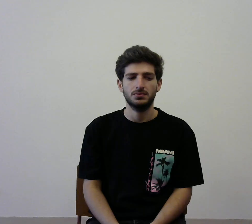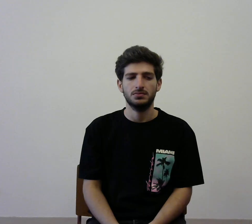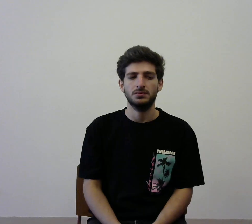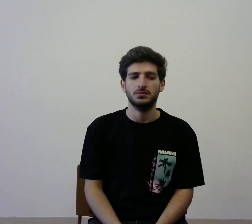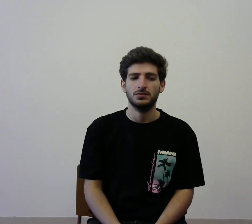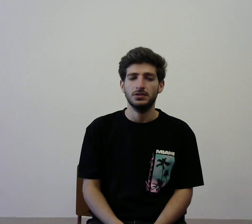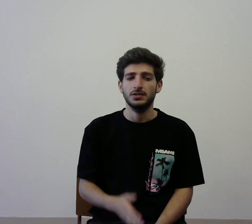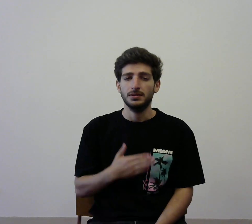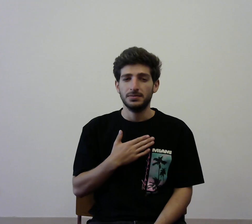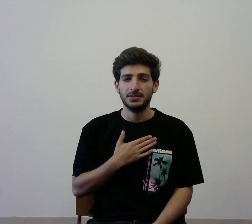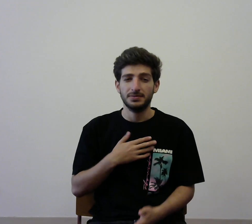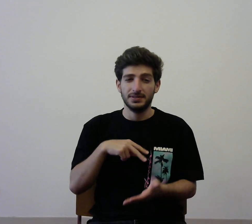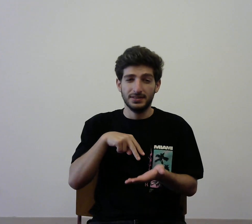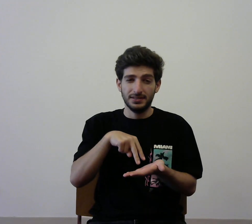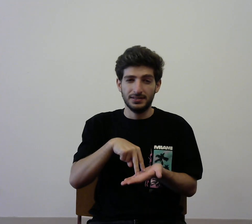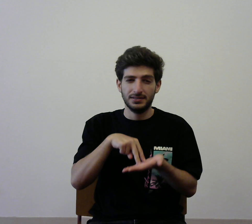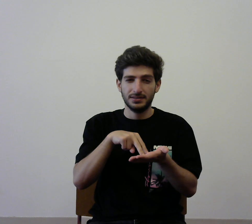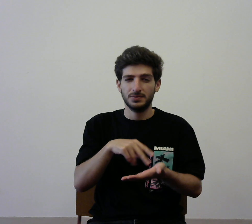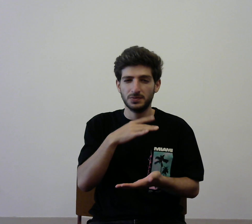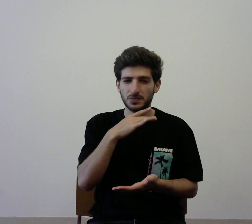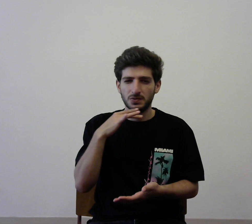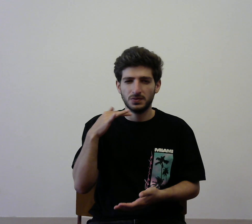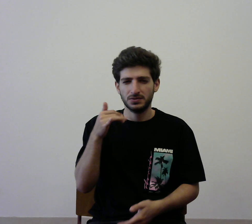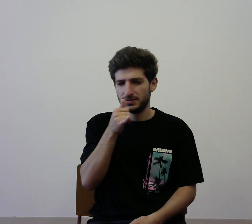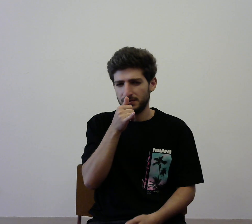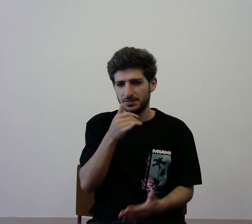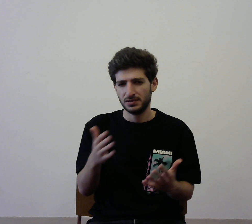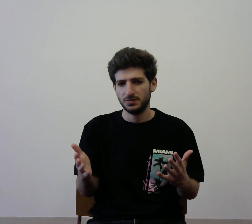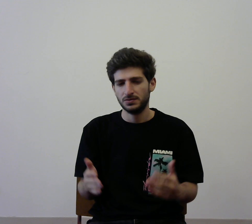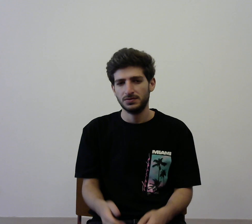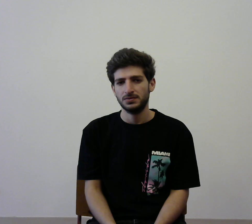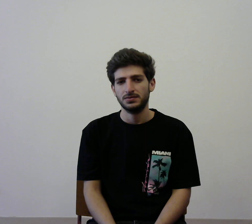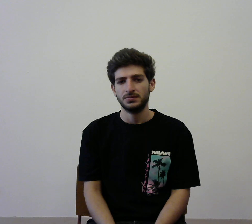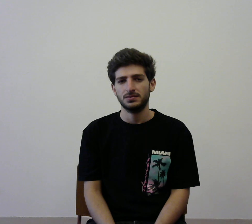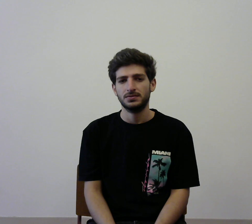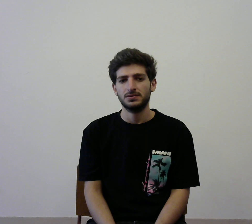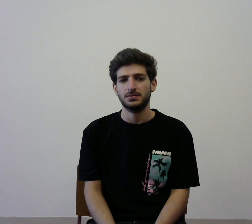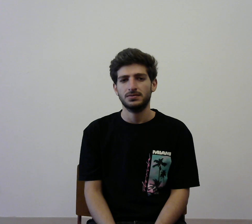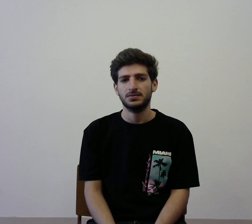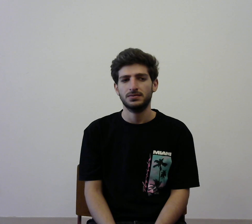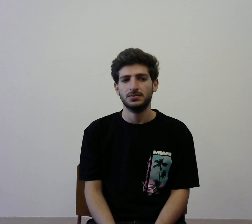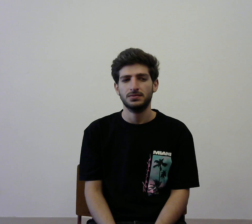Mən ayaq üstə çox dura bilmirəm